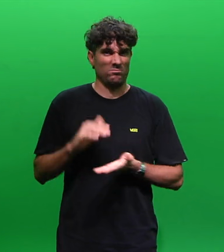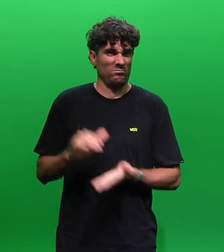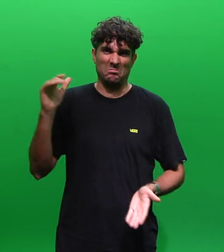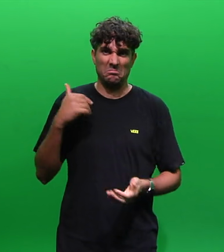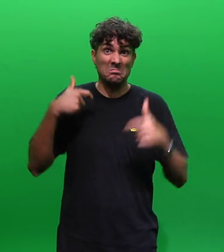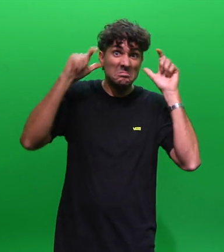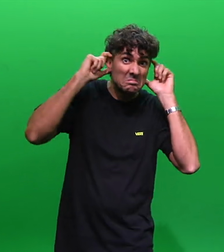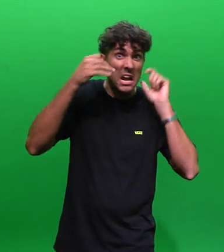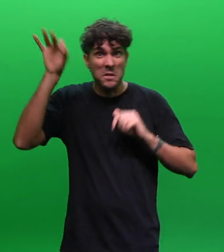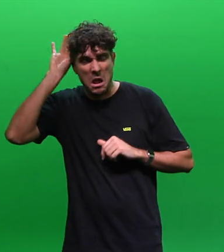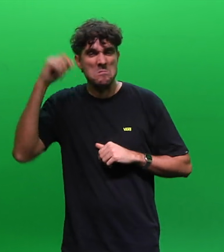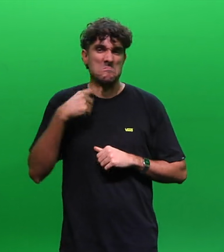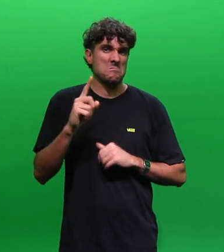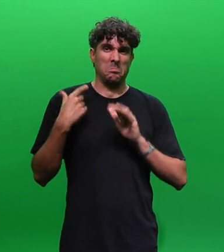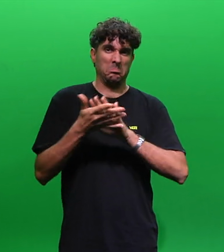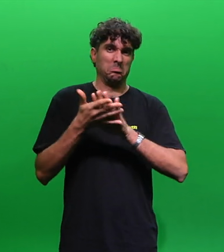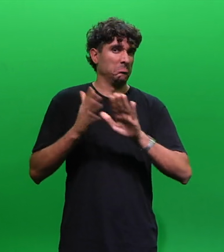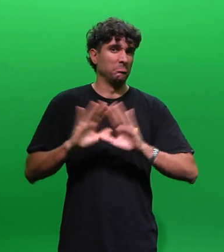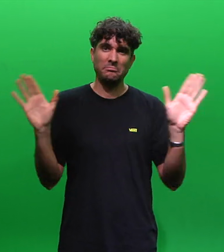He crescut sempre sense audiòfons o implants, sempre he signat només.